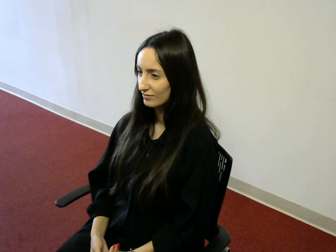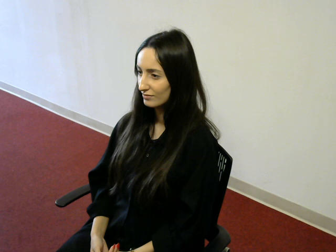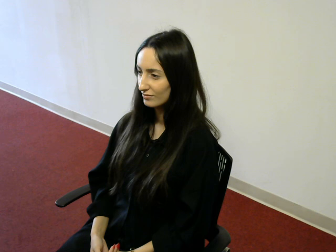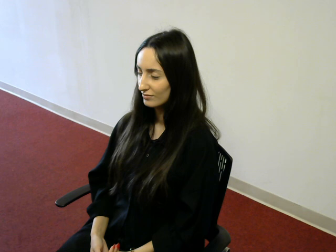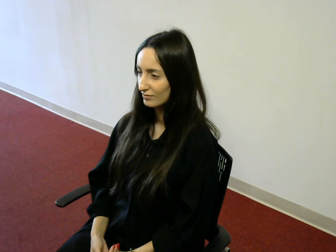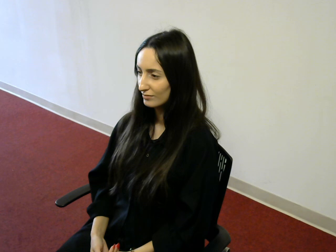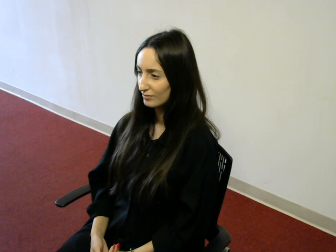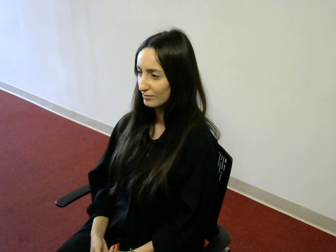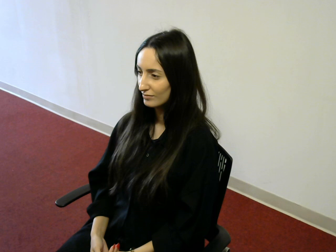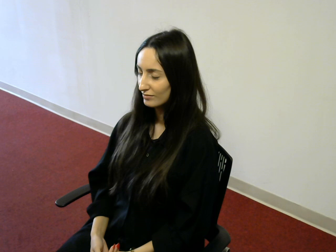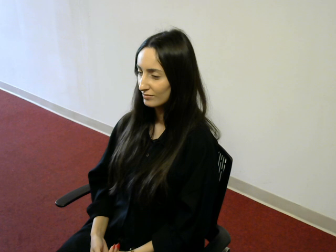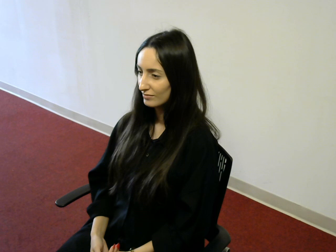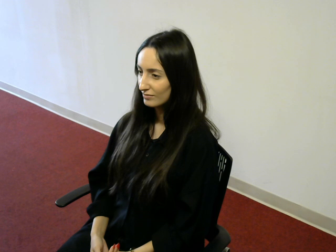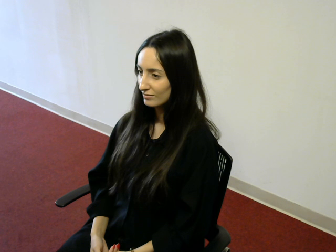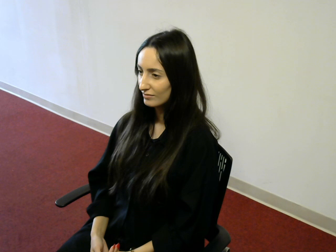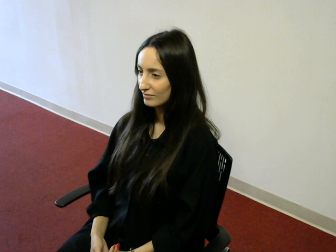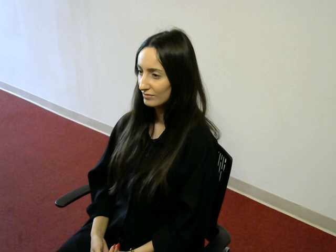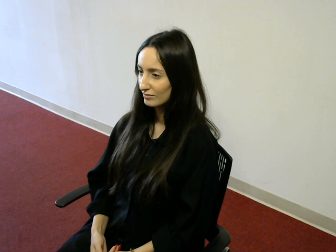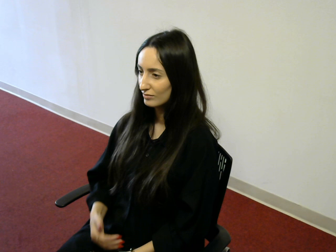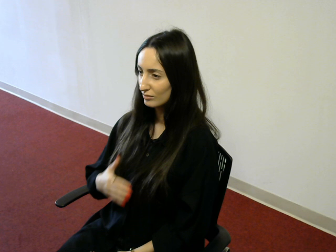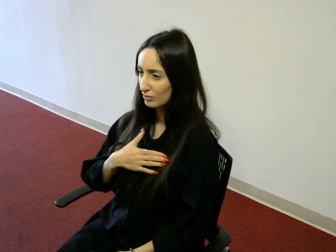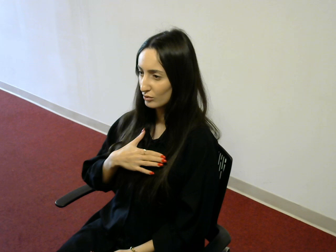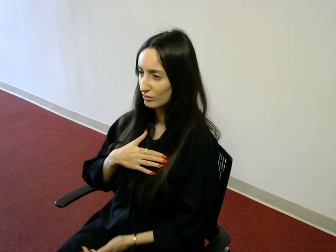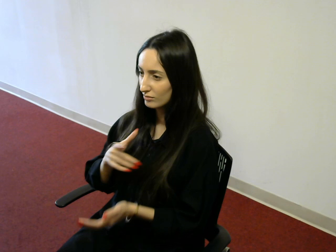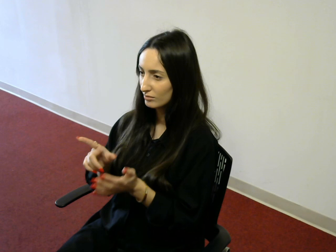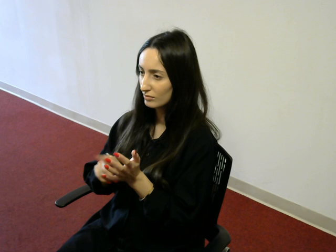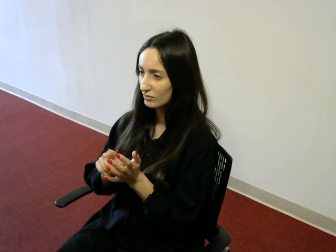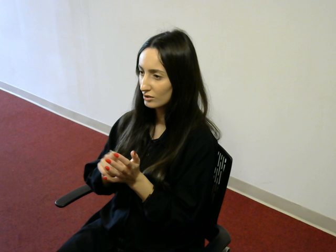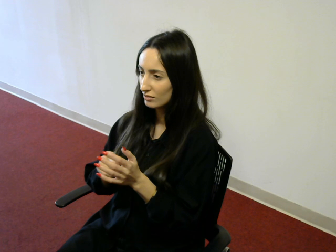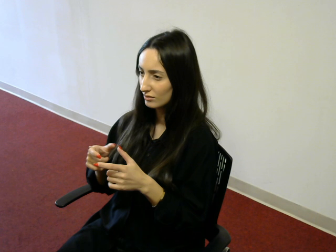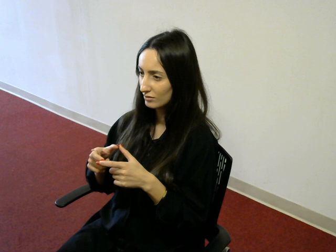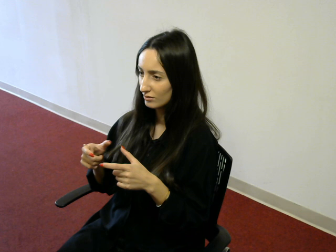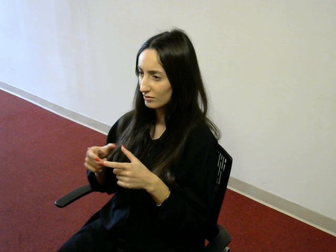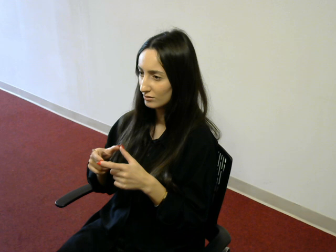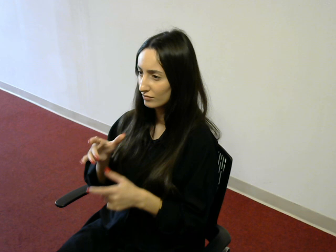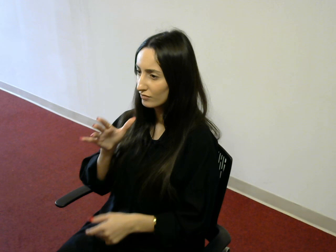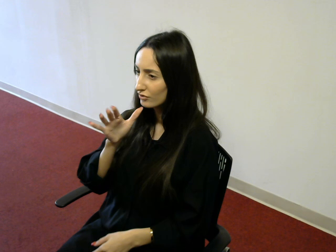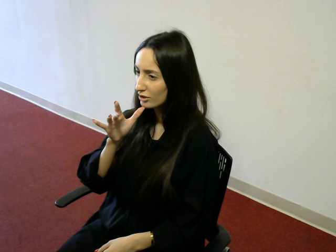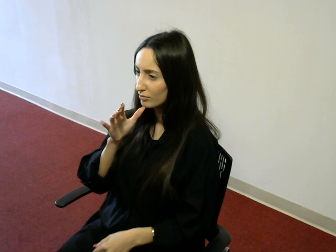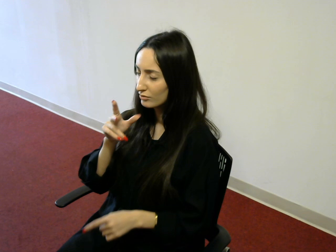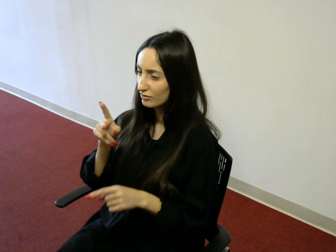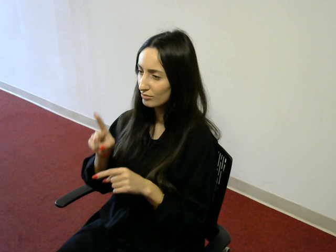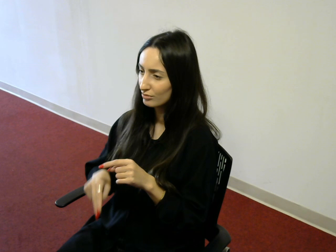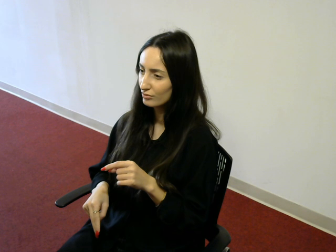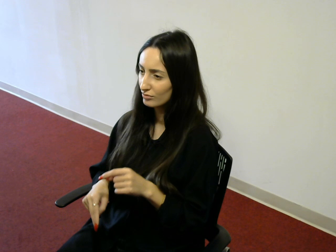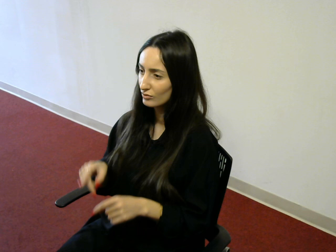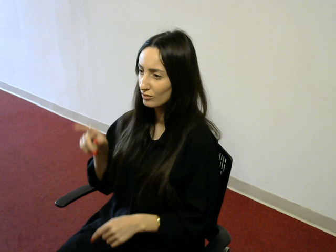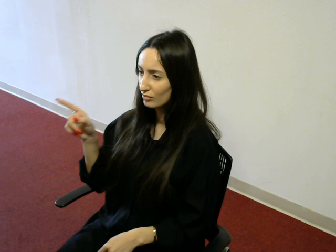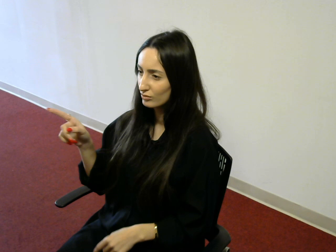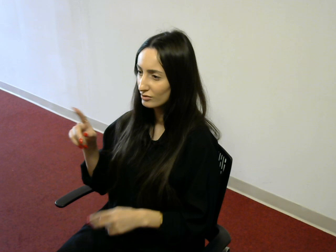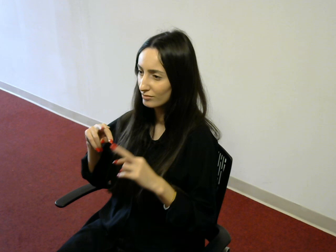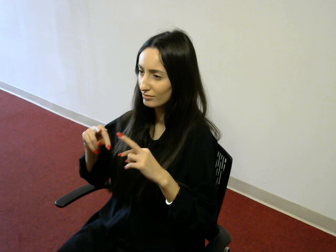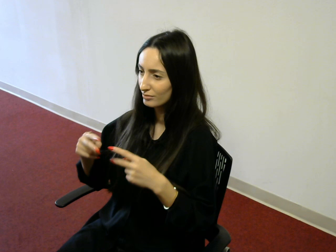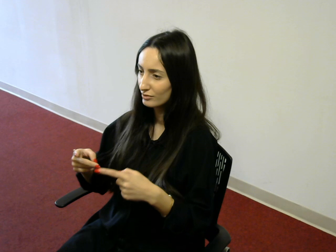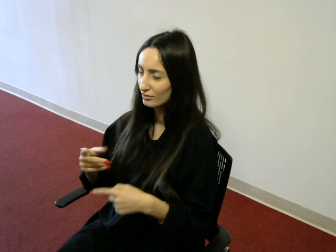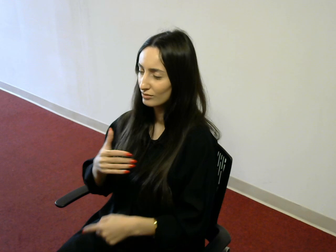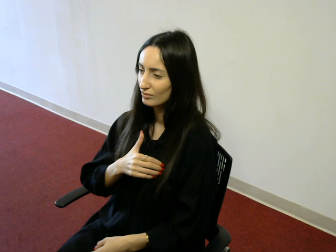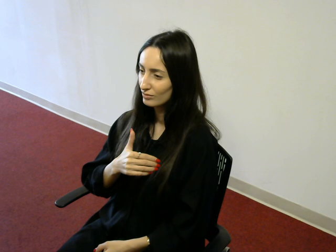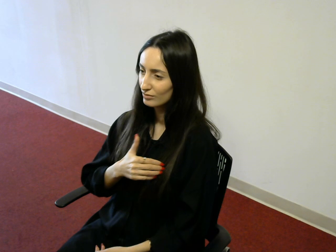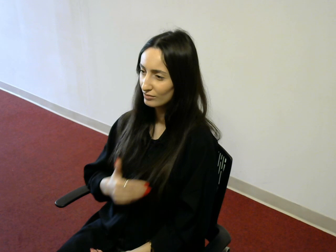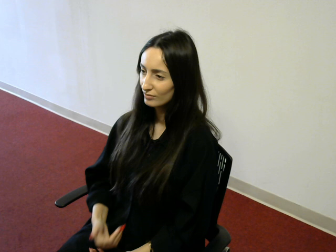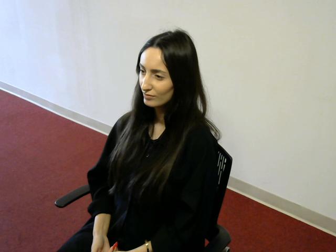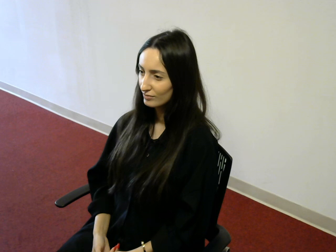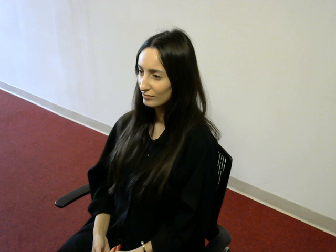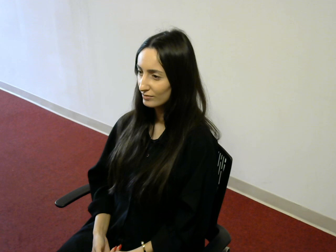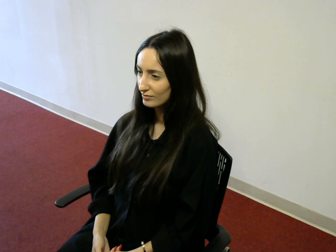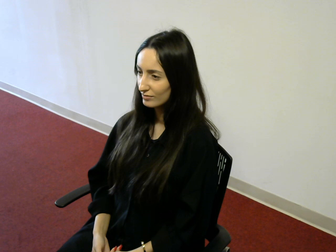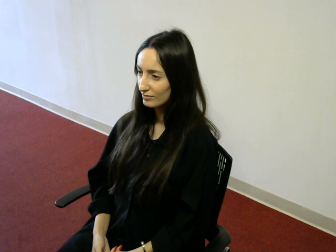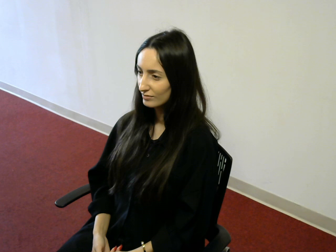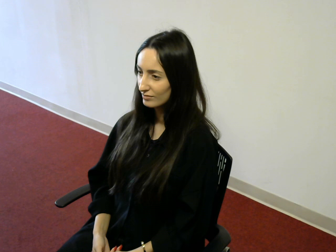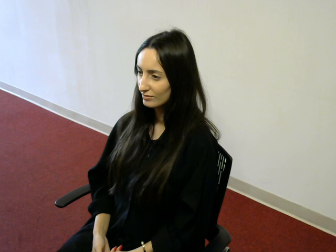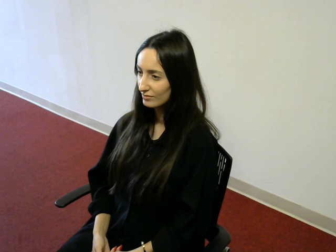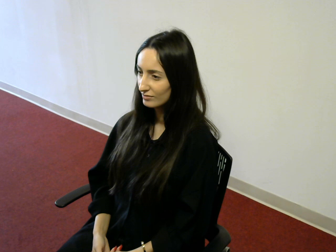Mənim pensiya kartımın müddəti bitib, onu dəyişmək istəyirəm